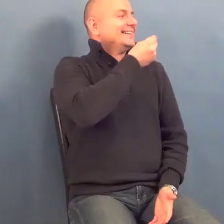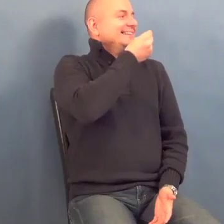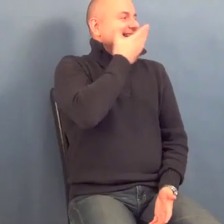Pomyliłem się.